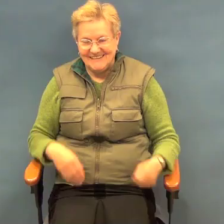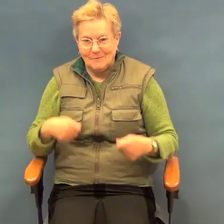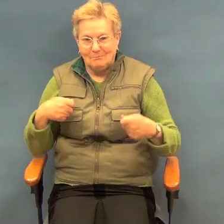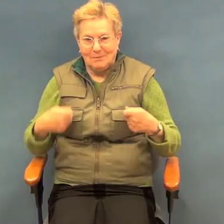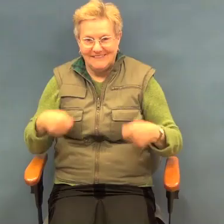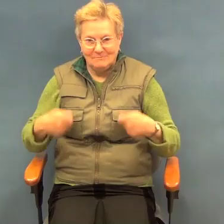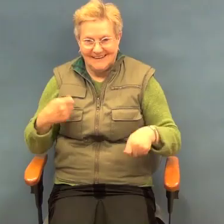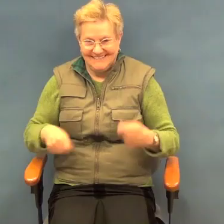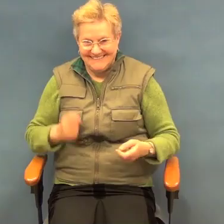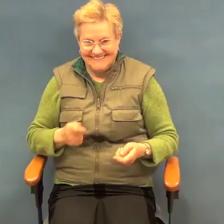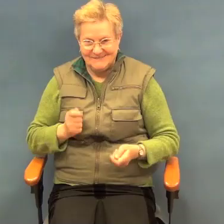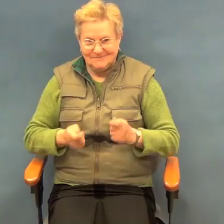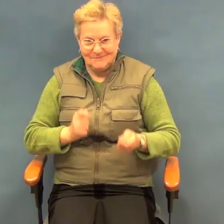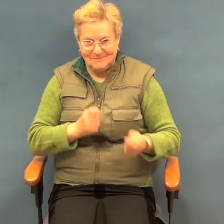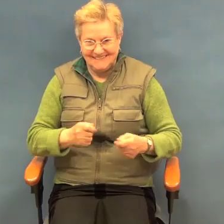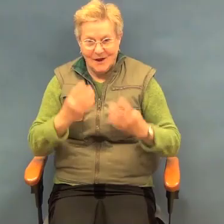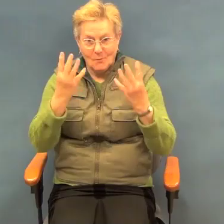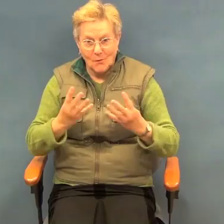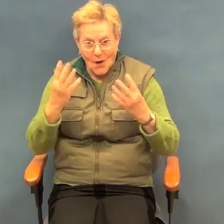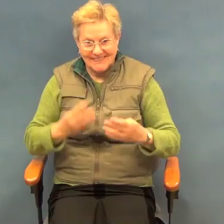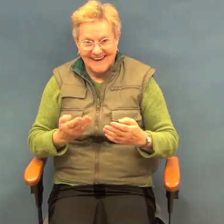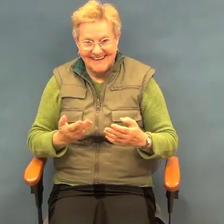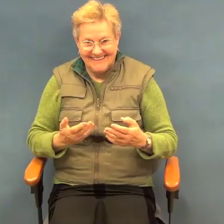Grał jakby na perkusji wykorzystując płot.